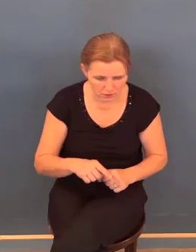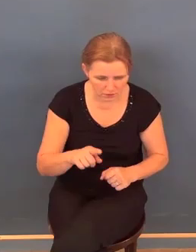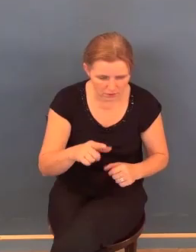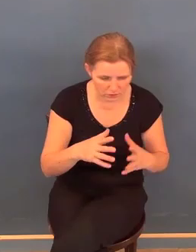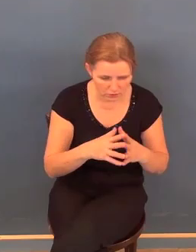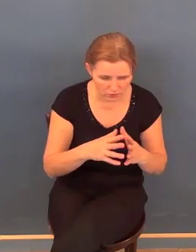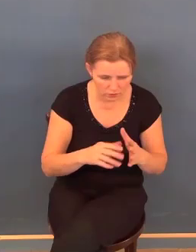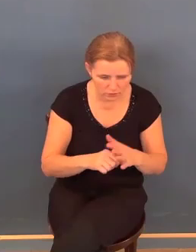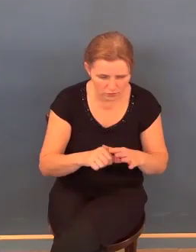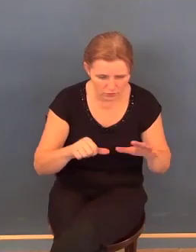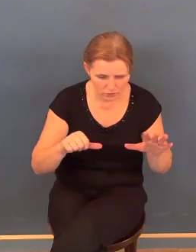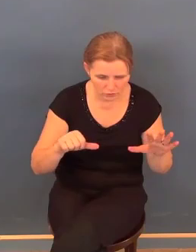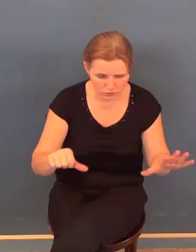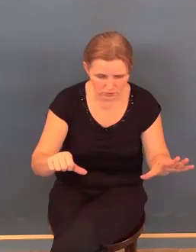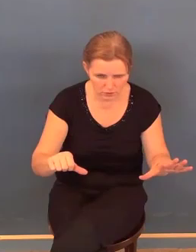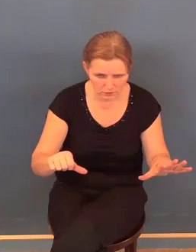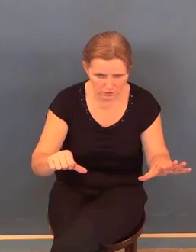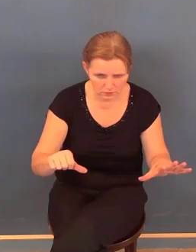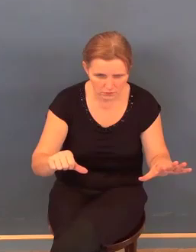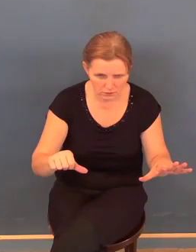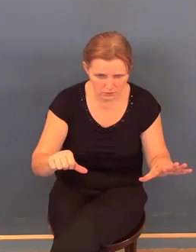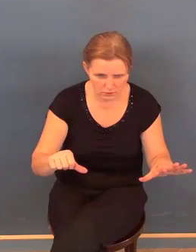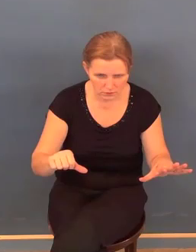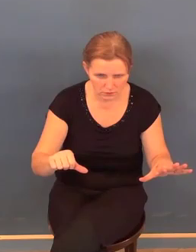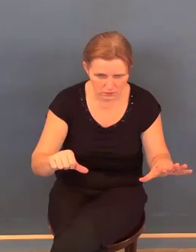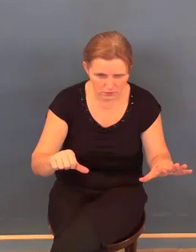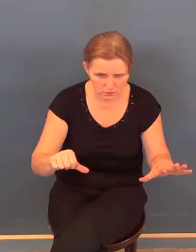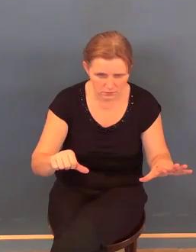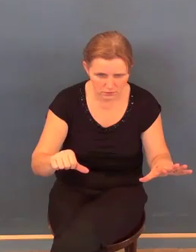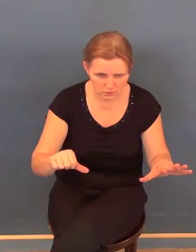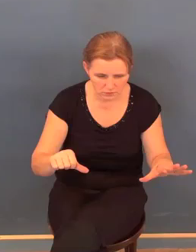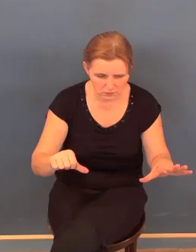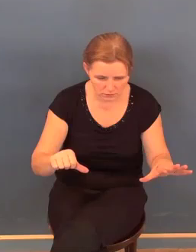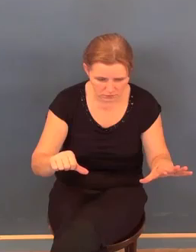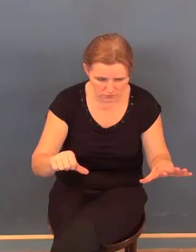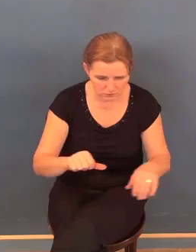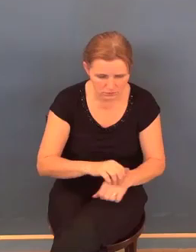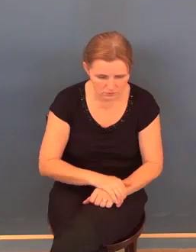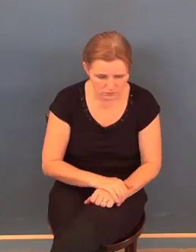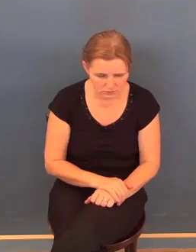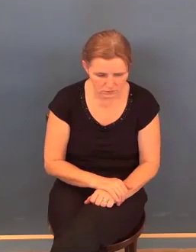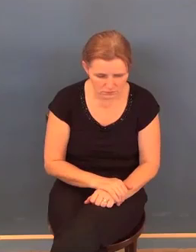Ale od dziesiątej do szóstej...